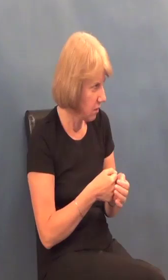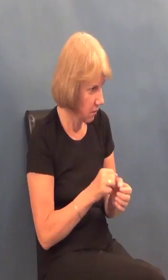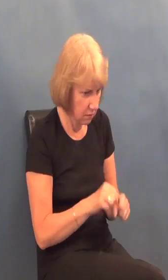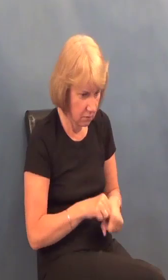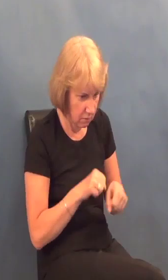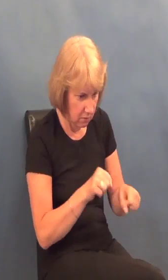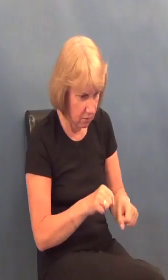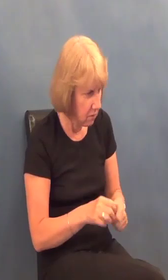Drezyna?